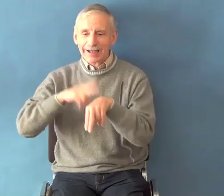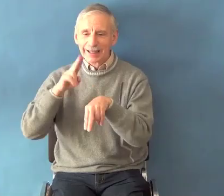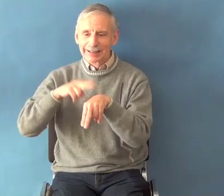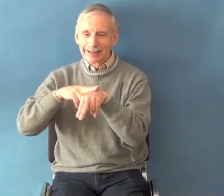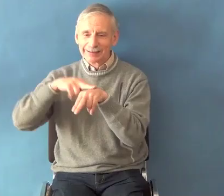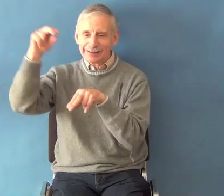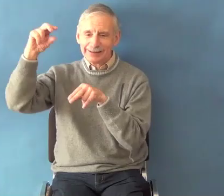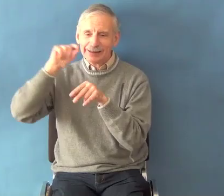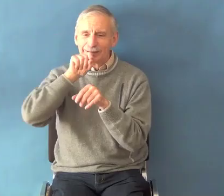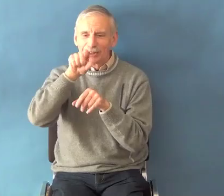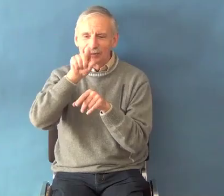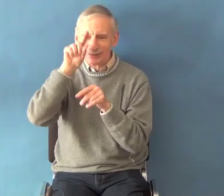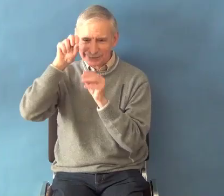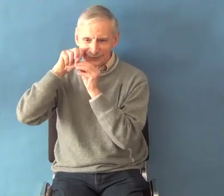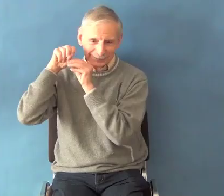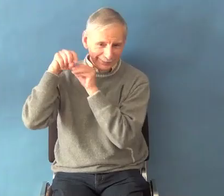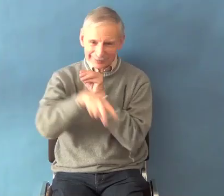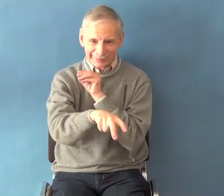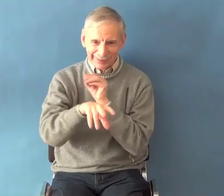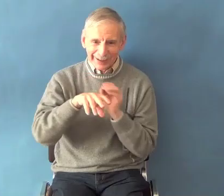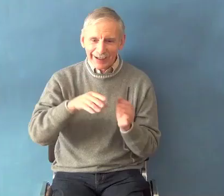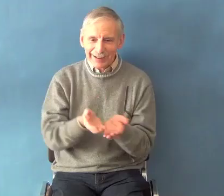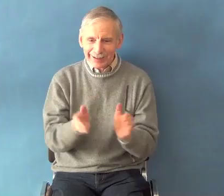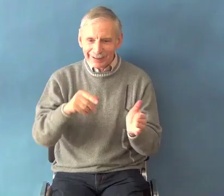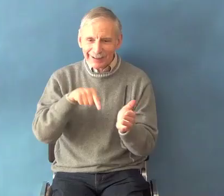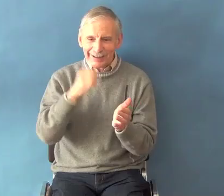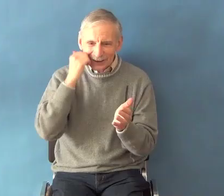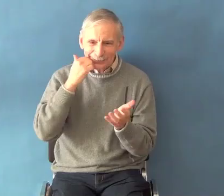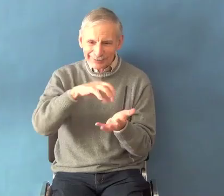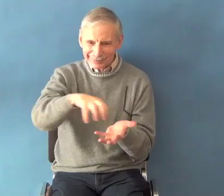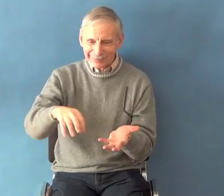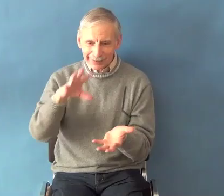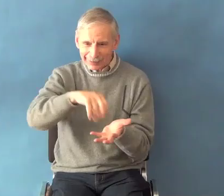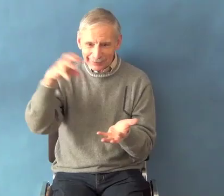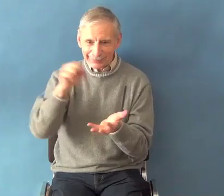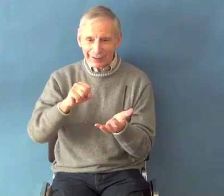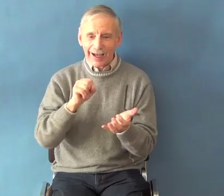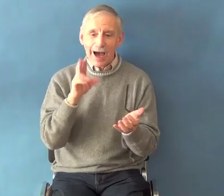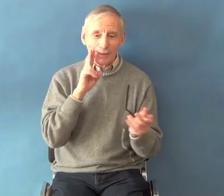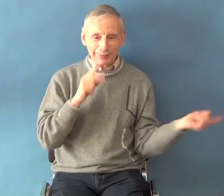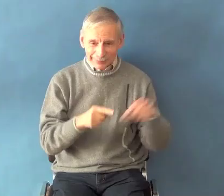A zegar z kukułką wybijał godziny i za każdym razem znikało jabłko, zabrane przez kukułkę.